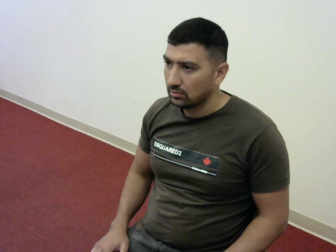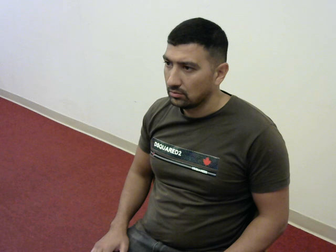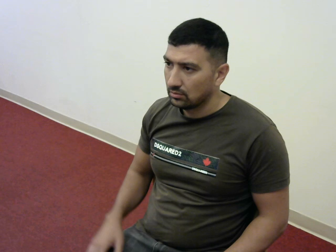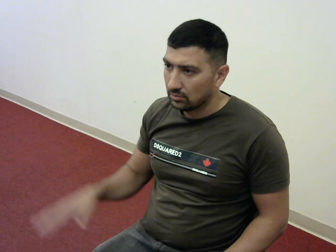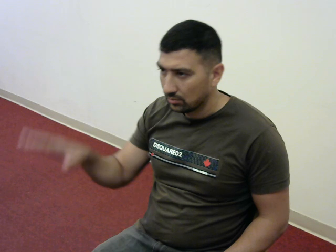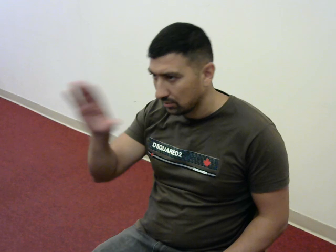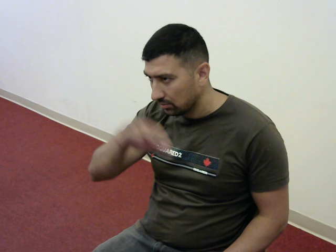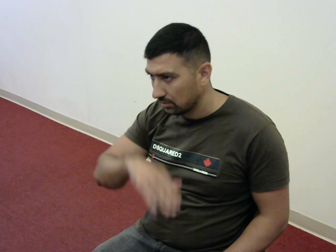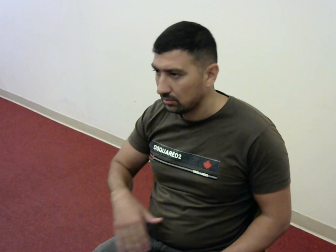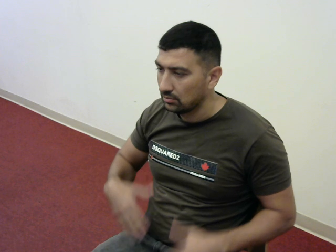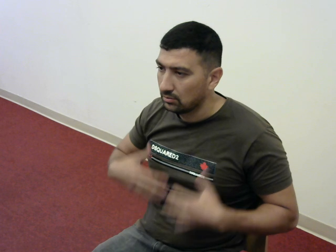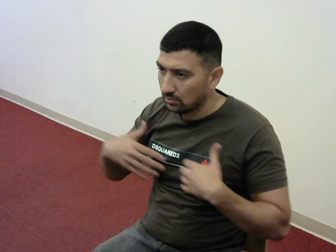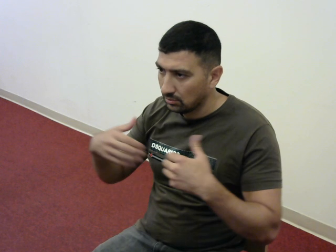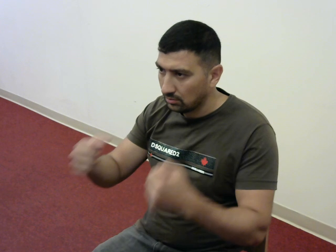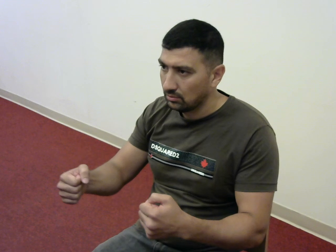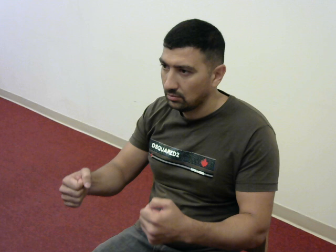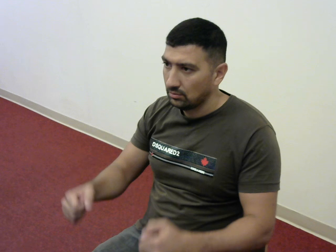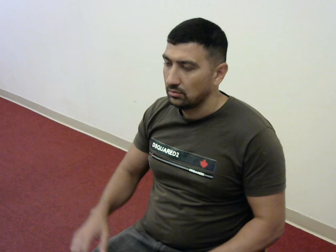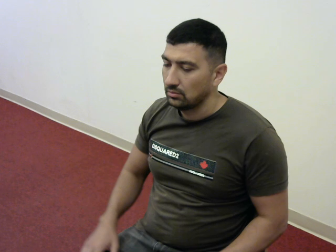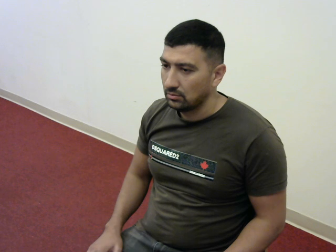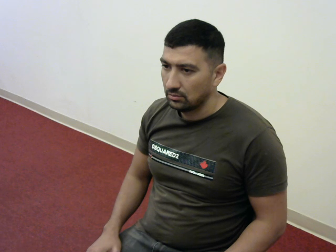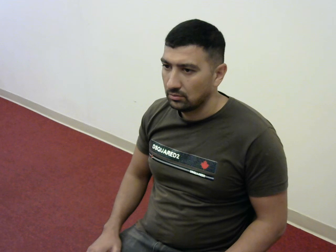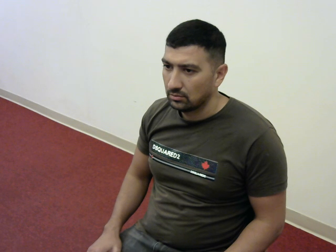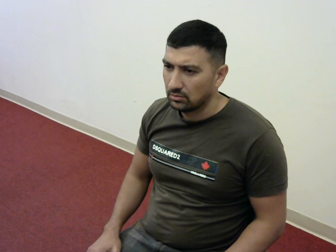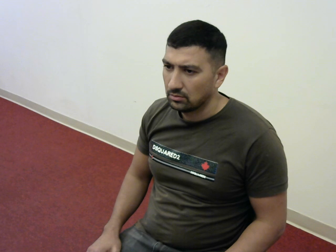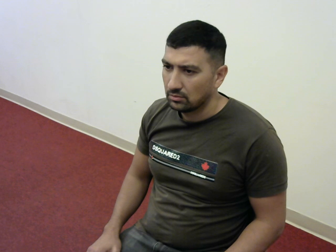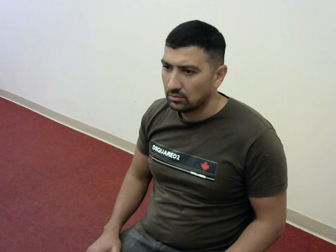Hamınızı salamlayıram